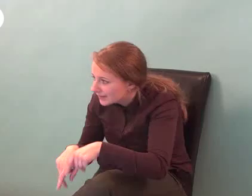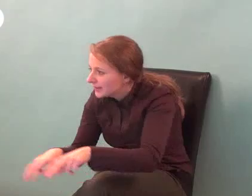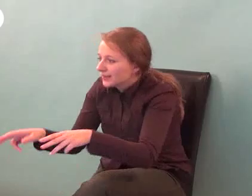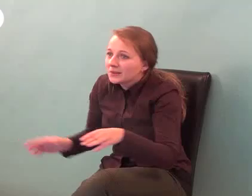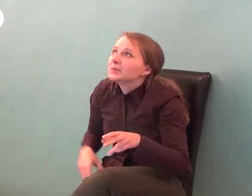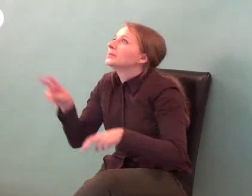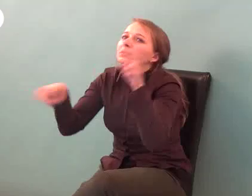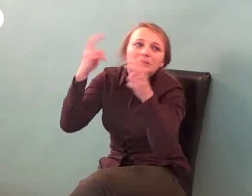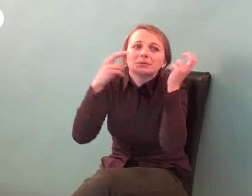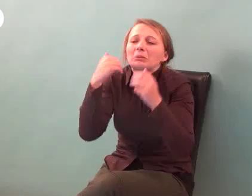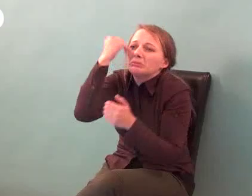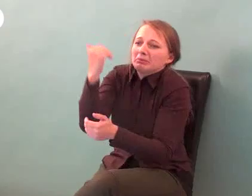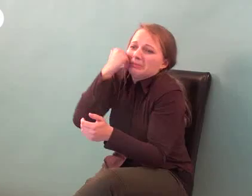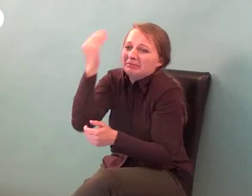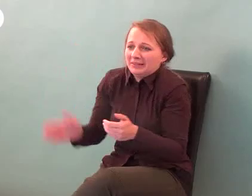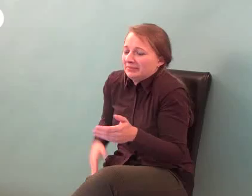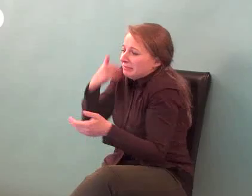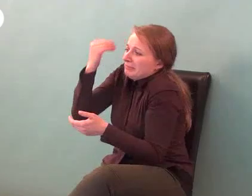Pies także się rozgląda i liże chłopca po twarzy.